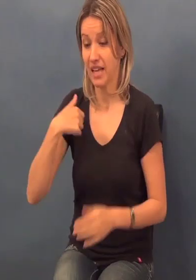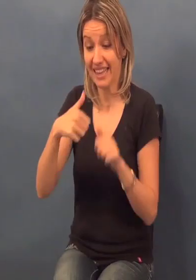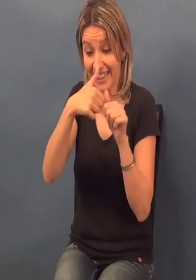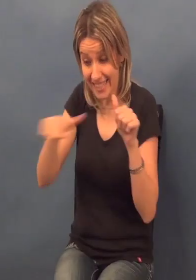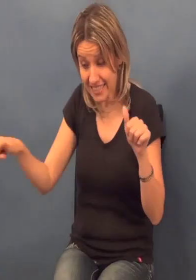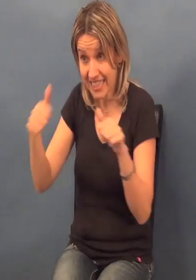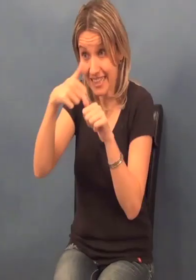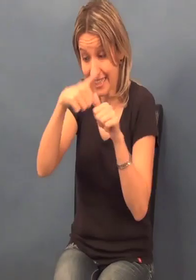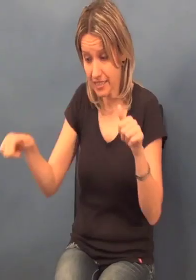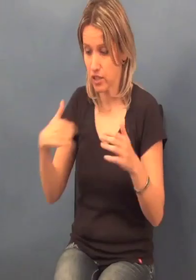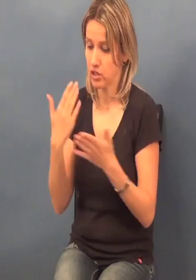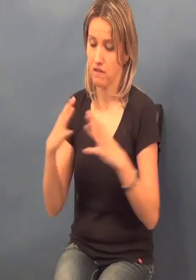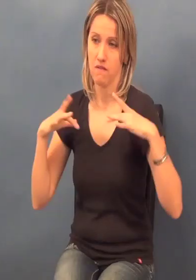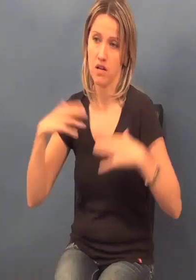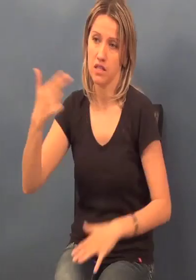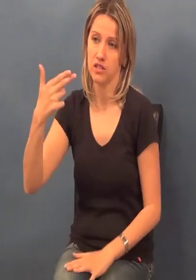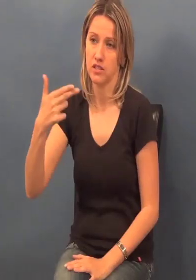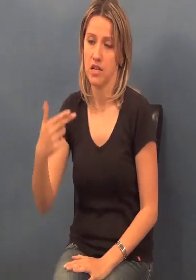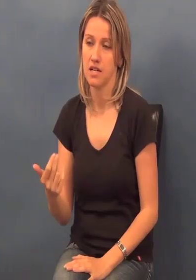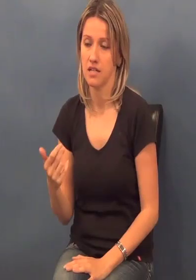Ja przez ten cały tydzień, przez ten cały tydzień mam wolne tylko w niedzielę.